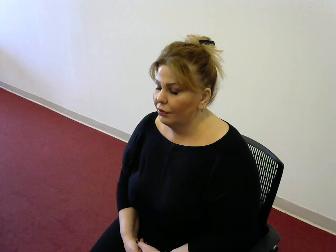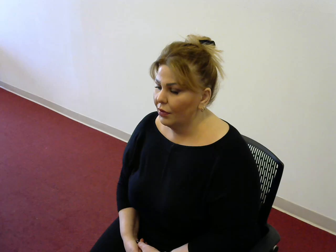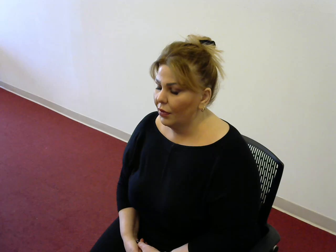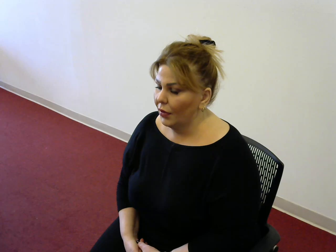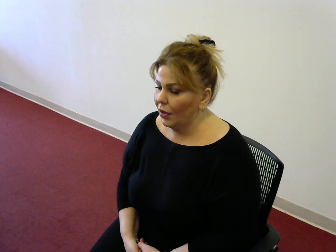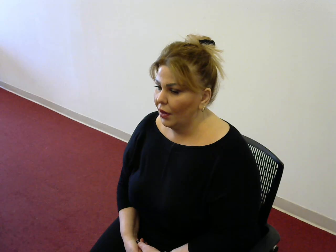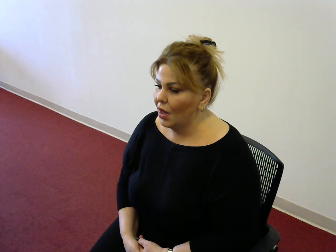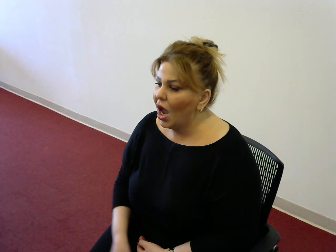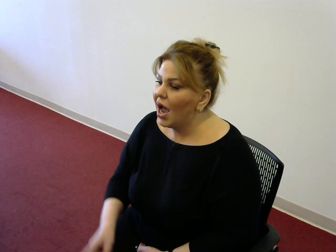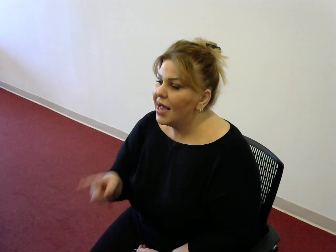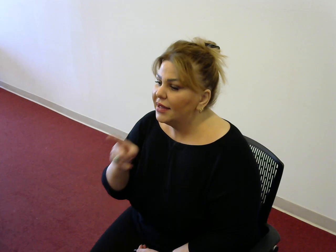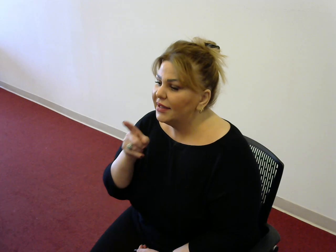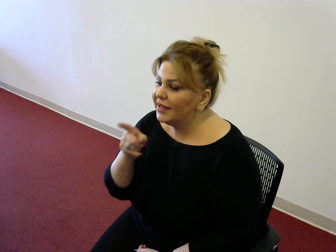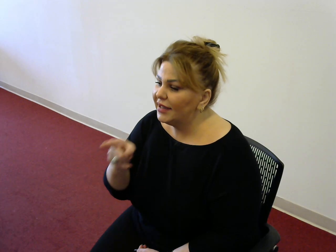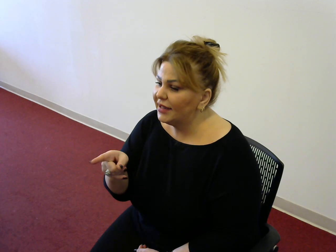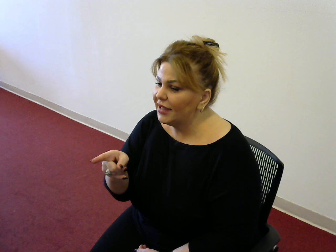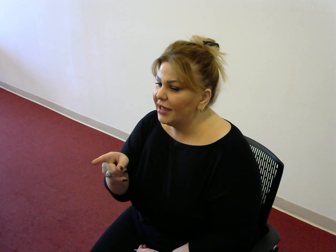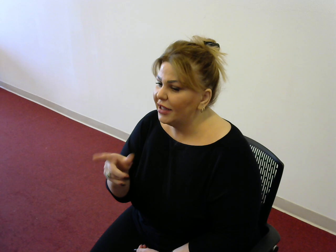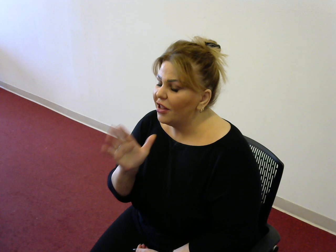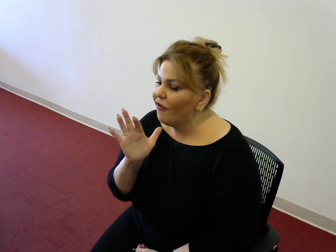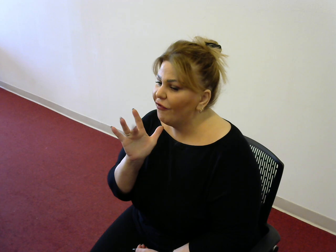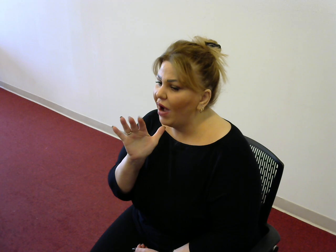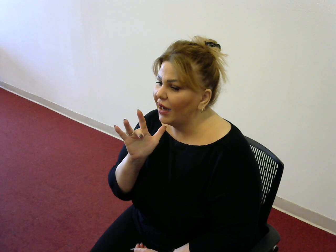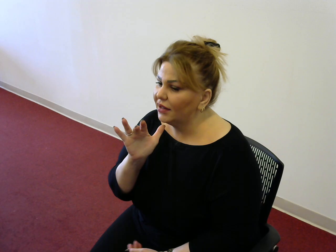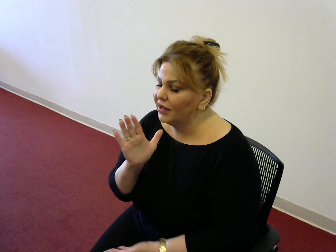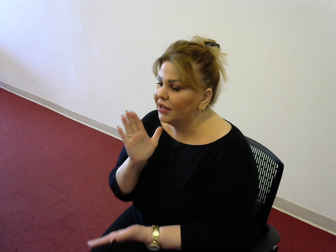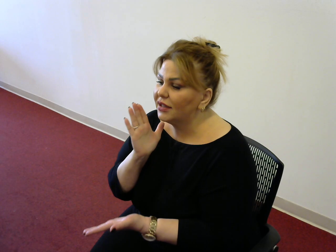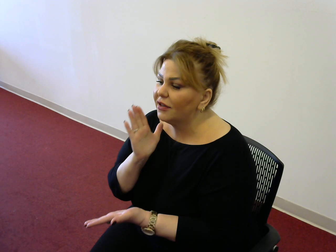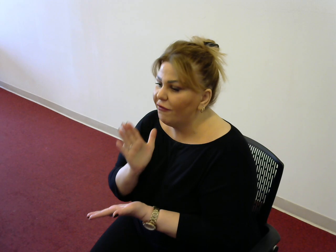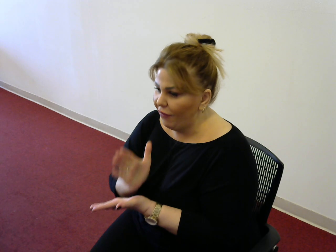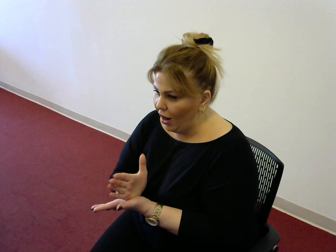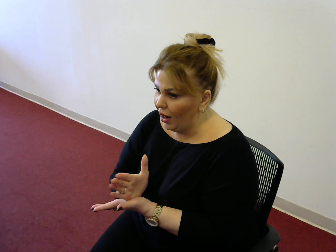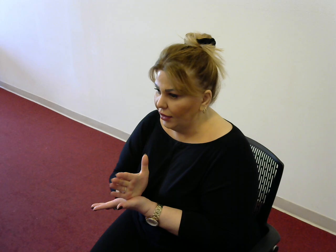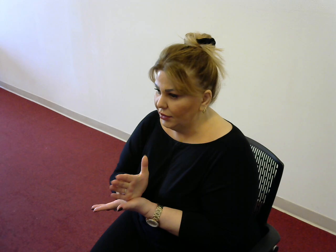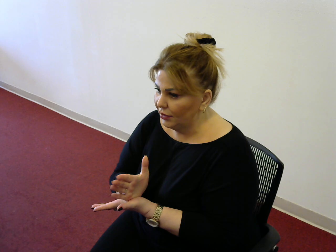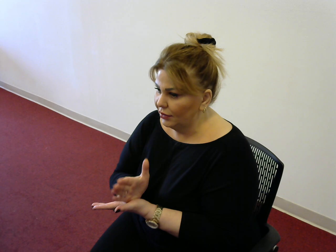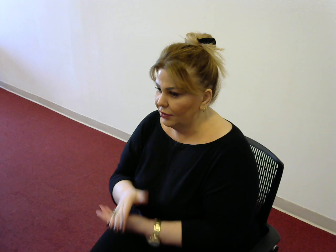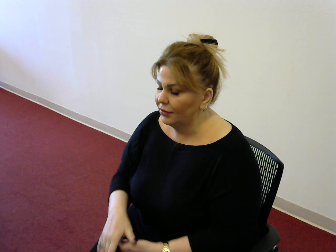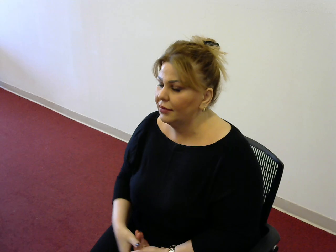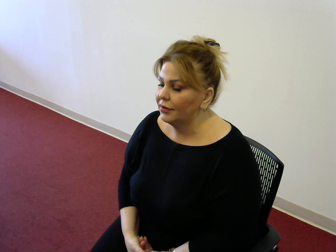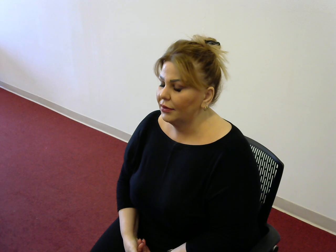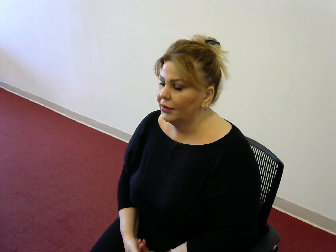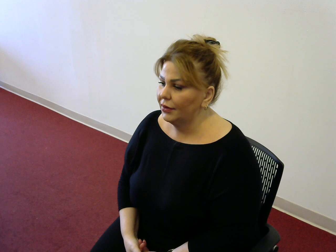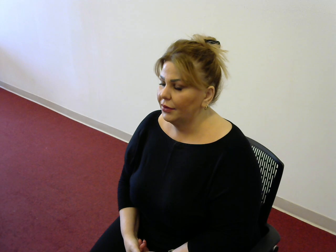Sizin vaxtınız var?